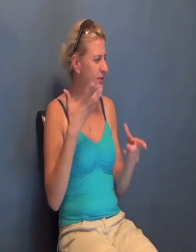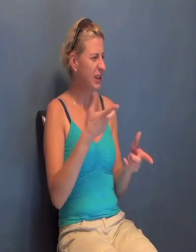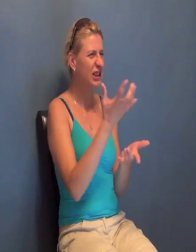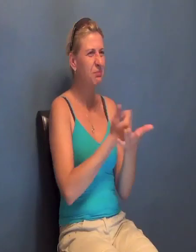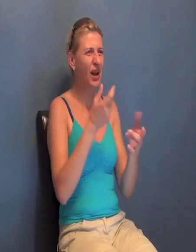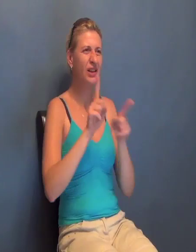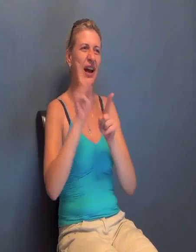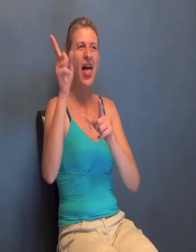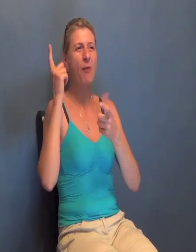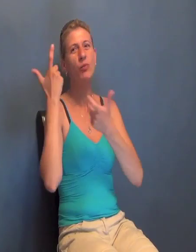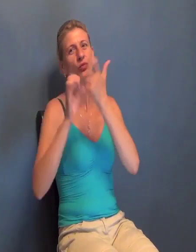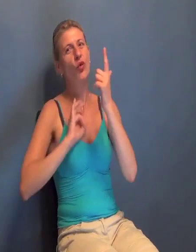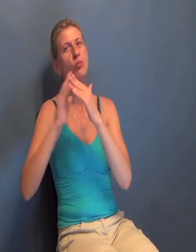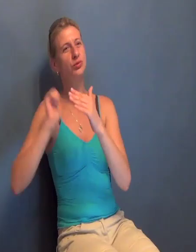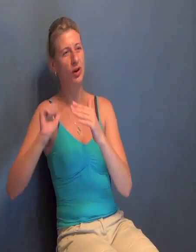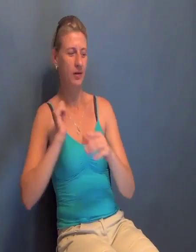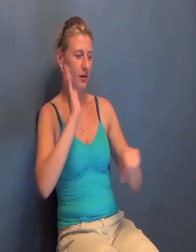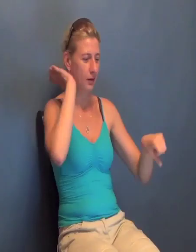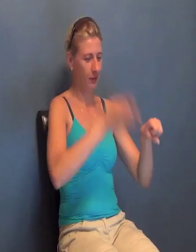Chce zbierać drewna, by w domu coś z tym zrobić.